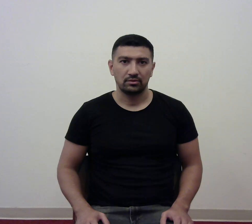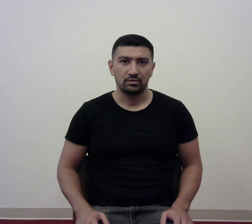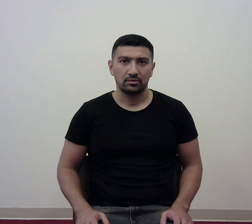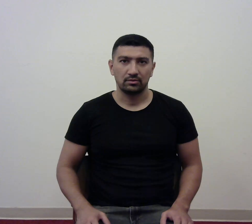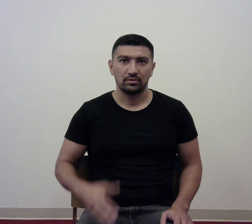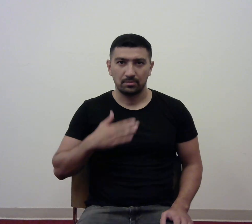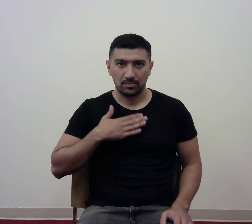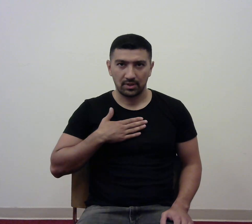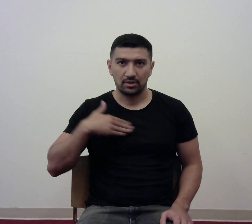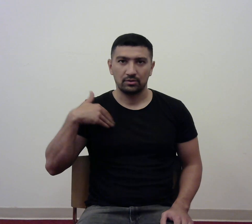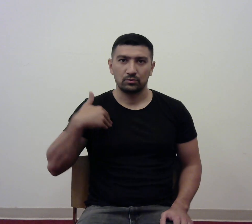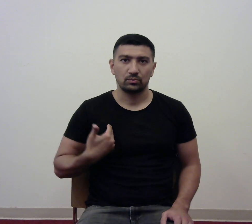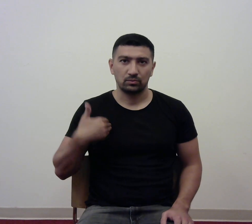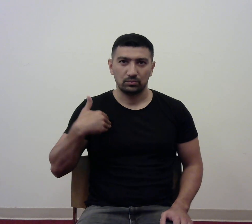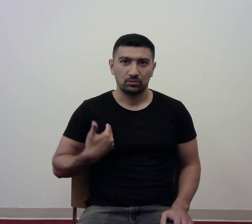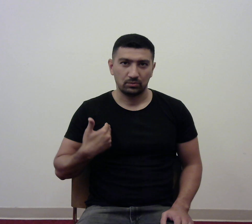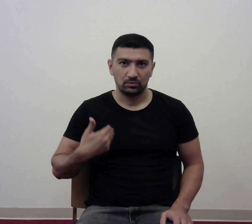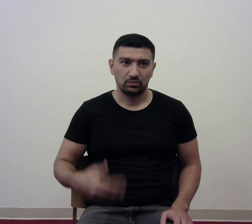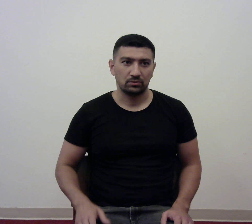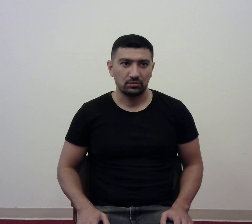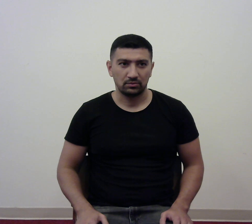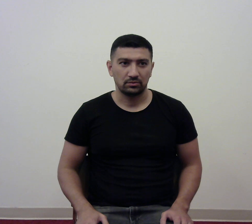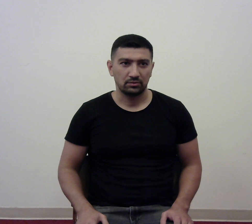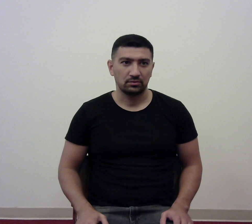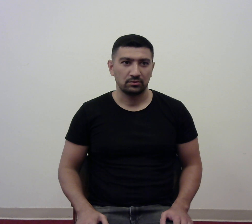Mən subayam